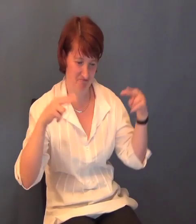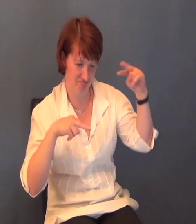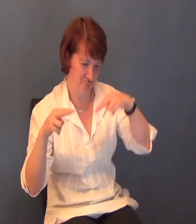I już.